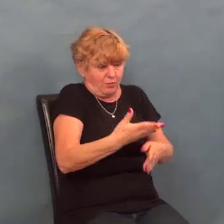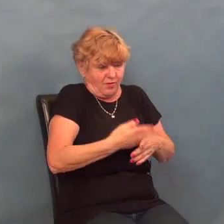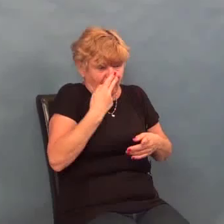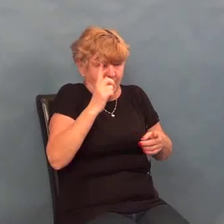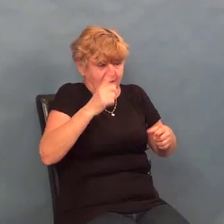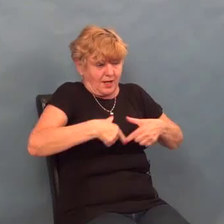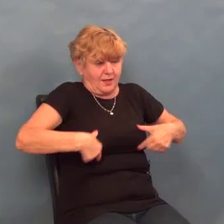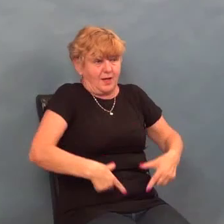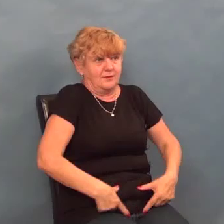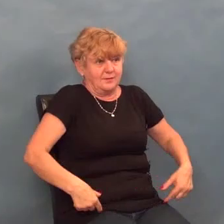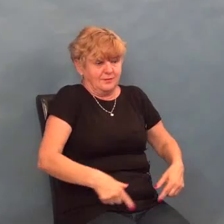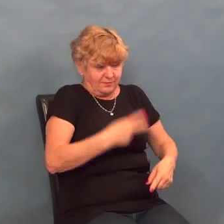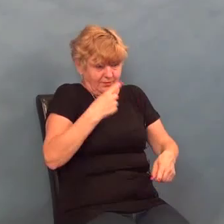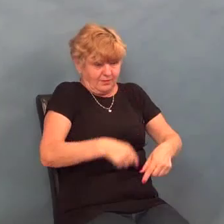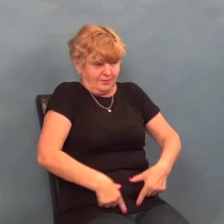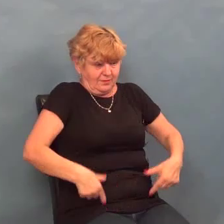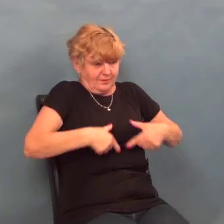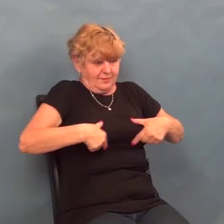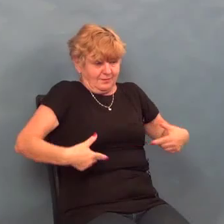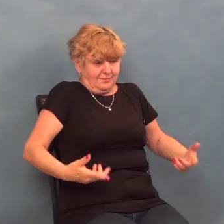Ale widzę zakaz przebywania w stroju kąpielowym.